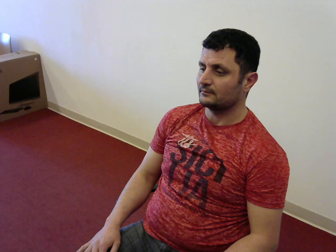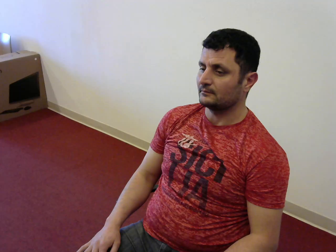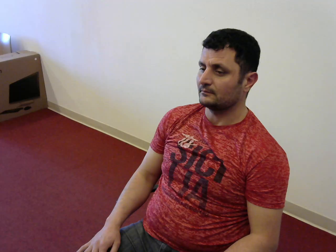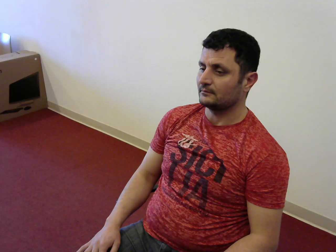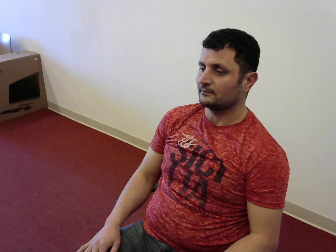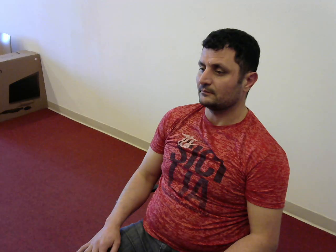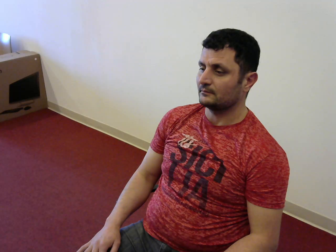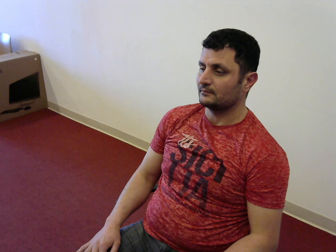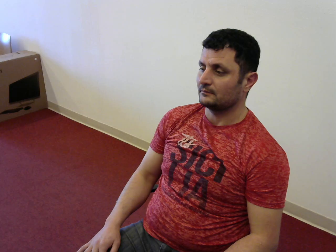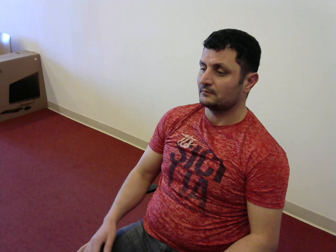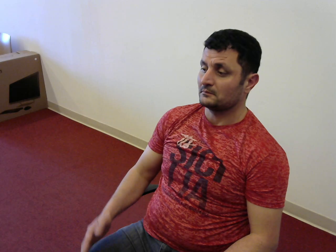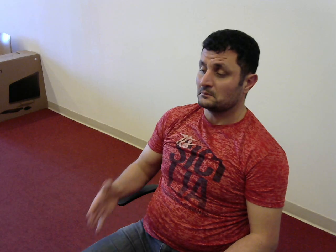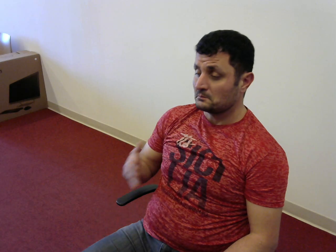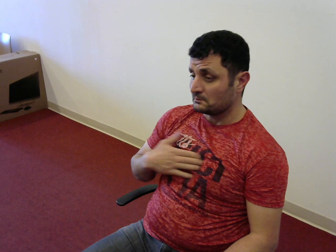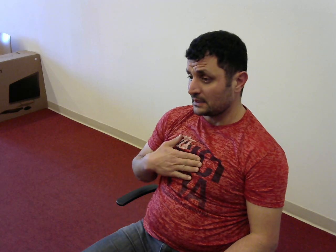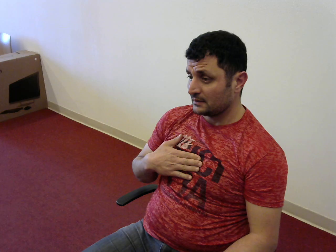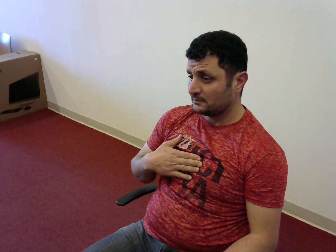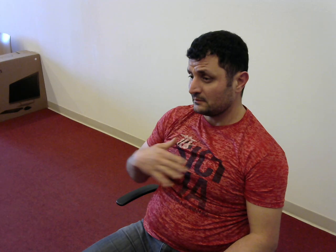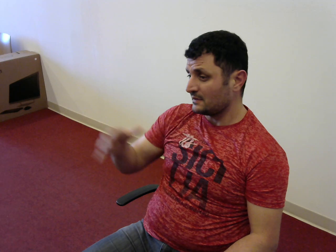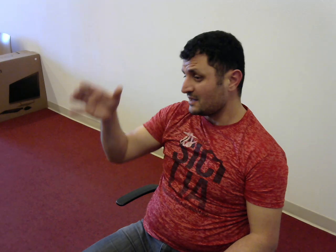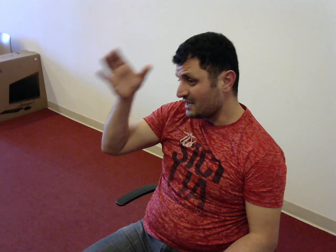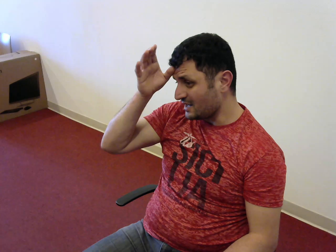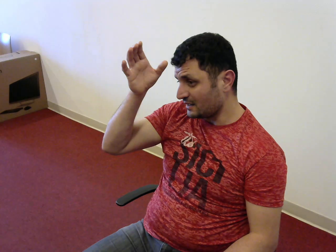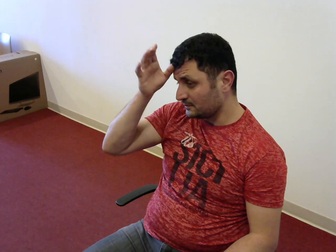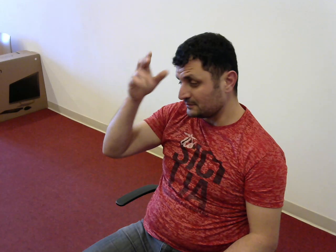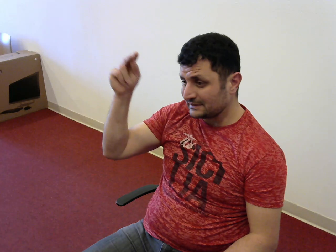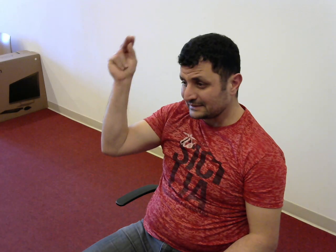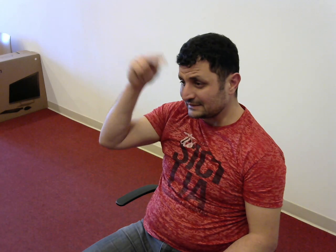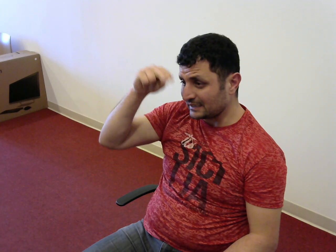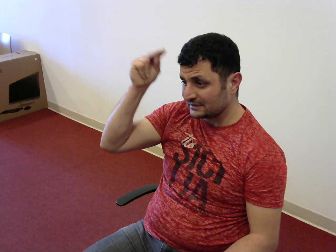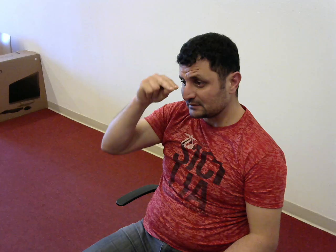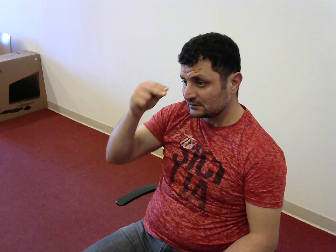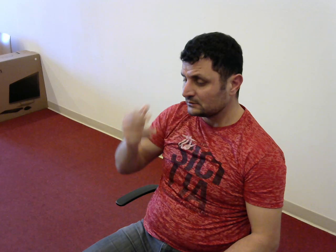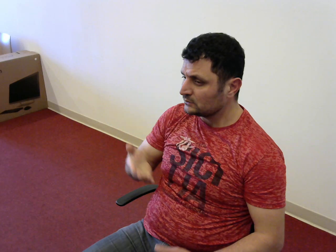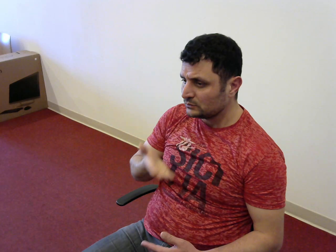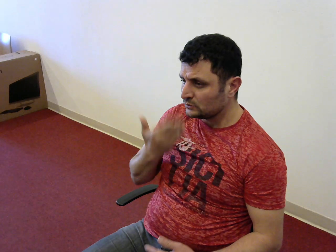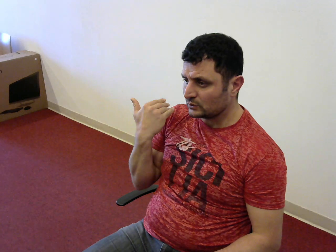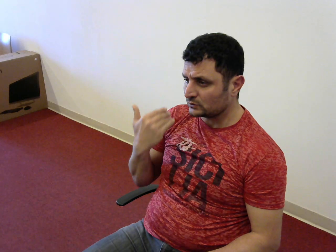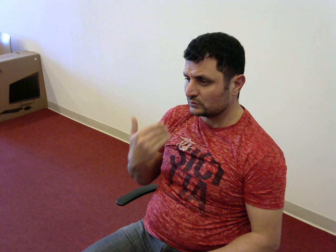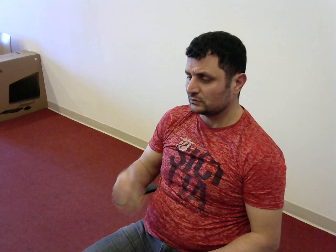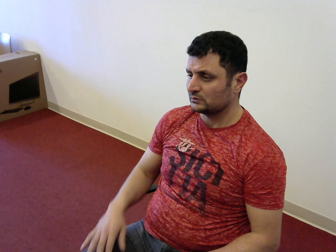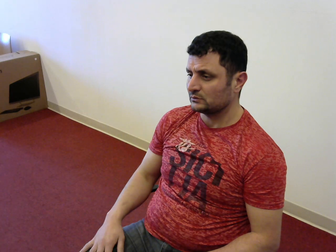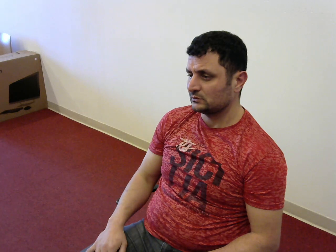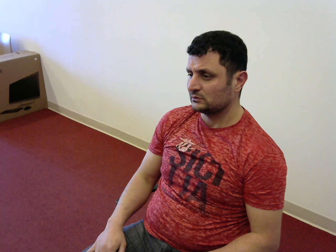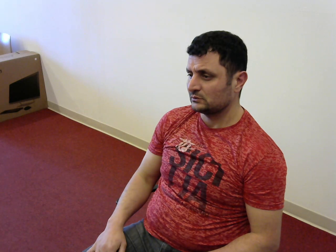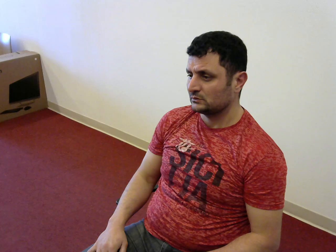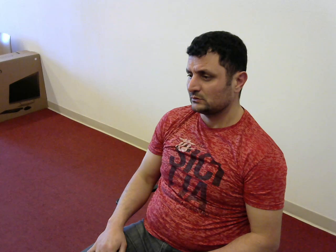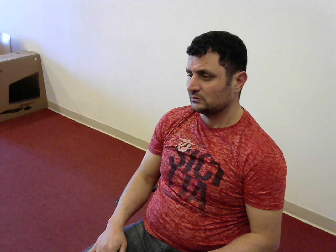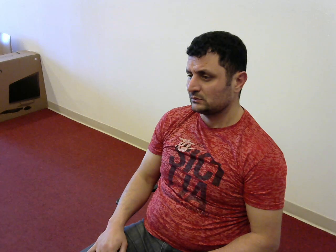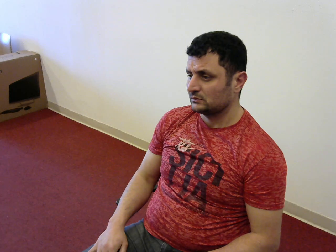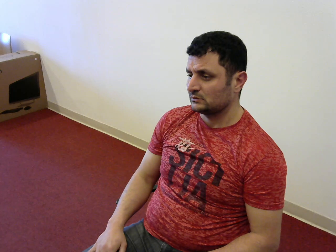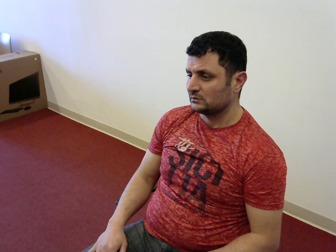Mənim ali təhsilim yoxdur